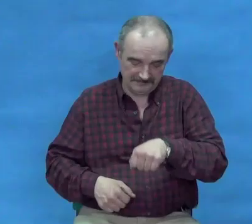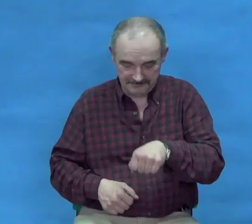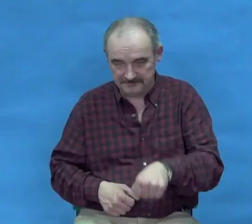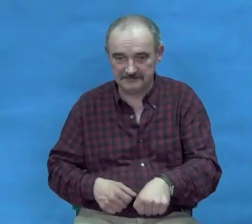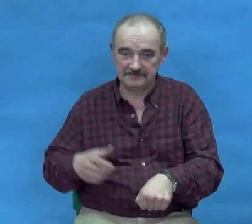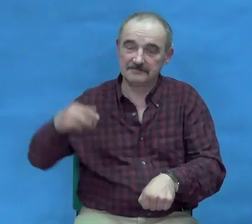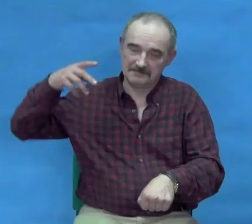Zszedł na ziemię.